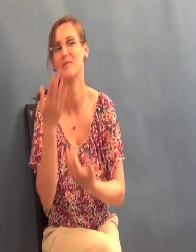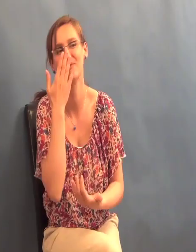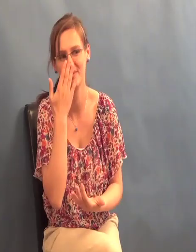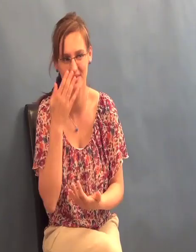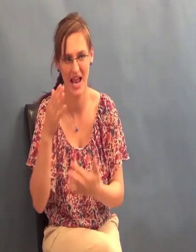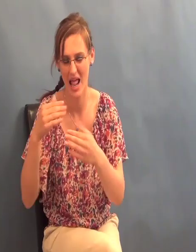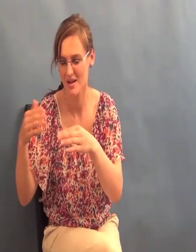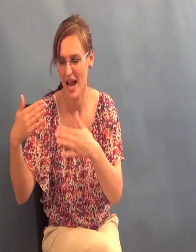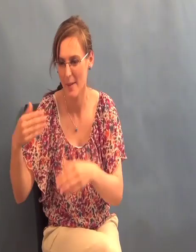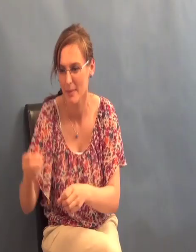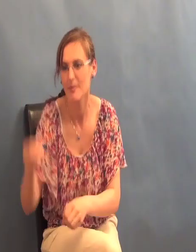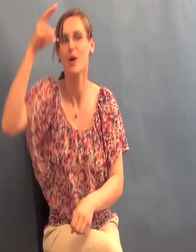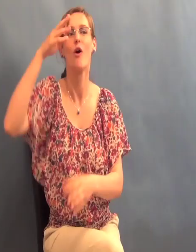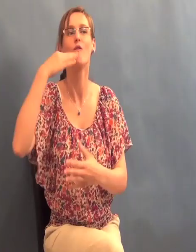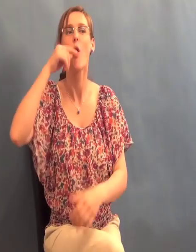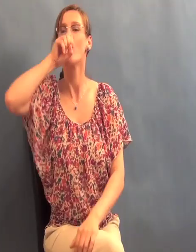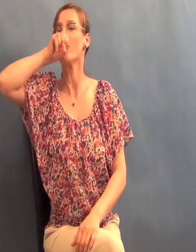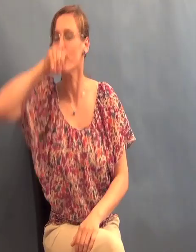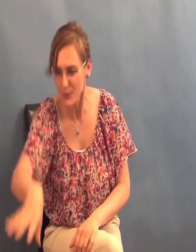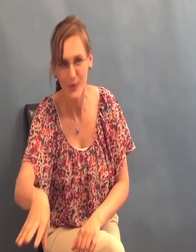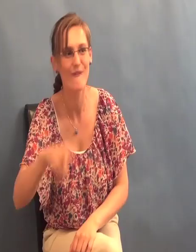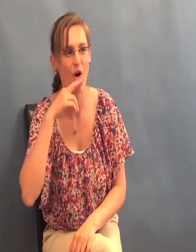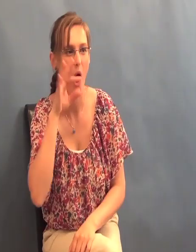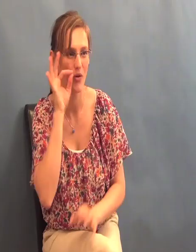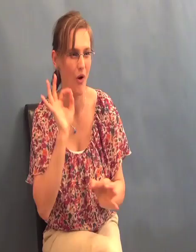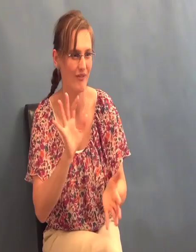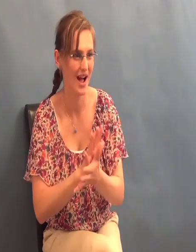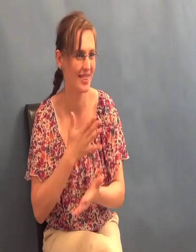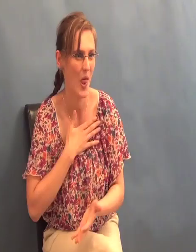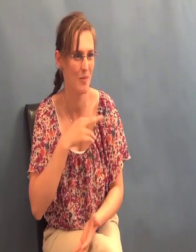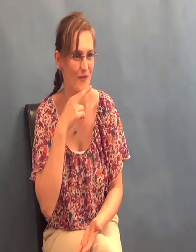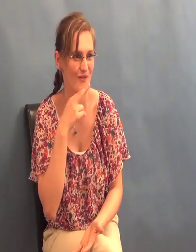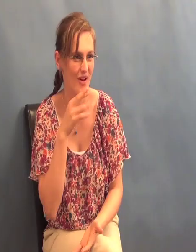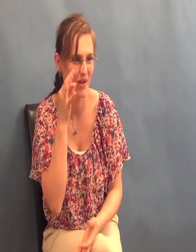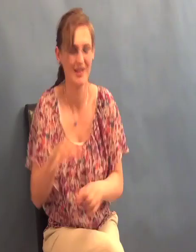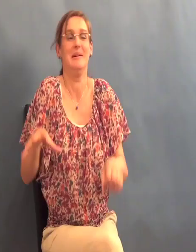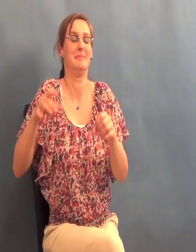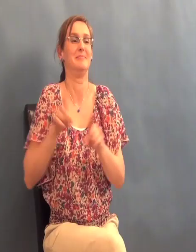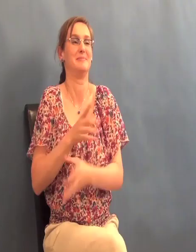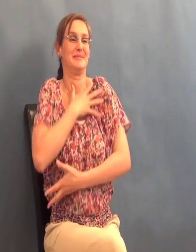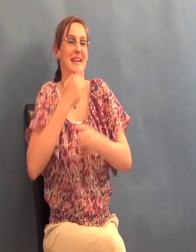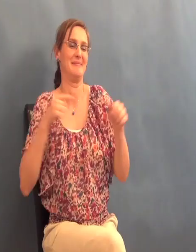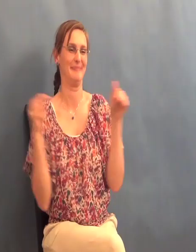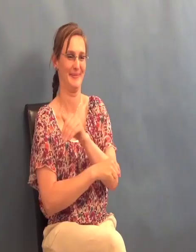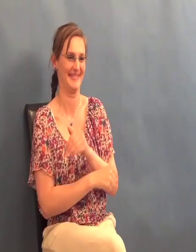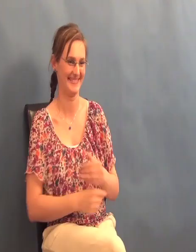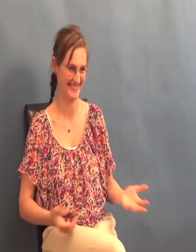Rybka wyskakuje z wody i opluwa kota, a wiadomo, że koty nie lubią wody, więc kot przestraszył się i uciekł.